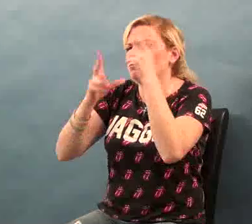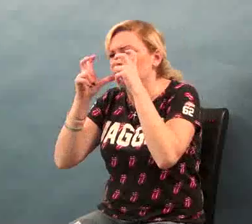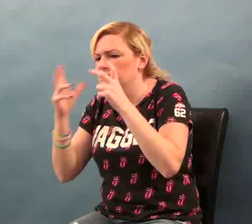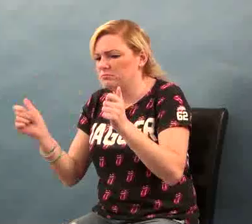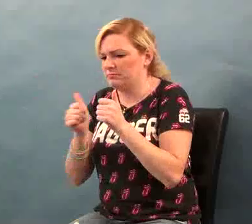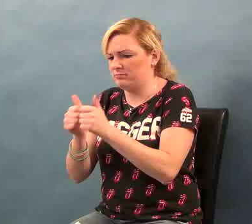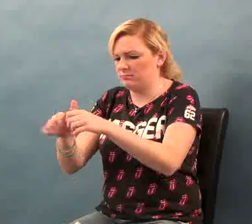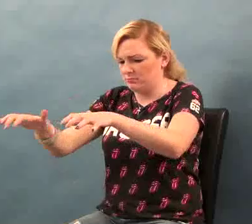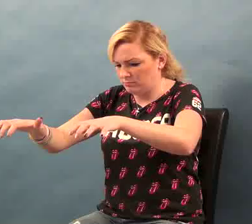Oboje podeszli do pnia.